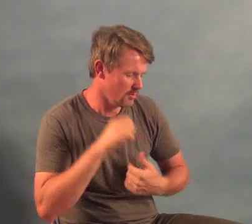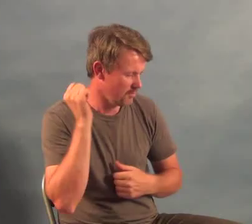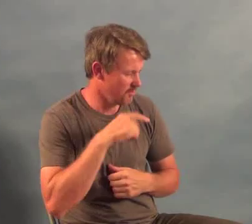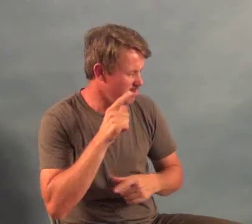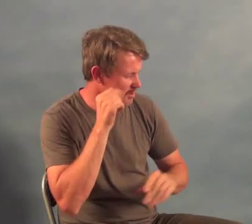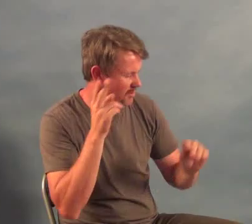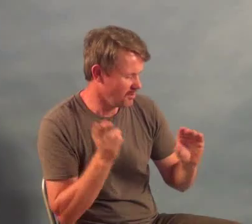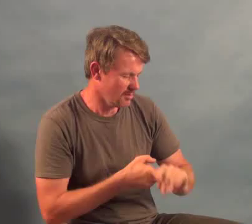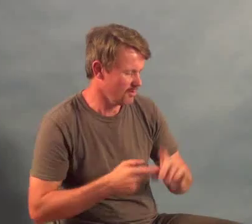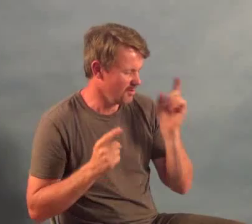Chciałby pójść i położyć się spać.